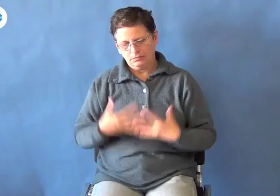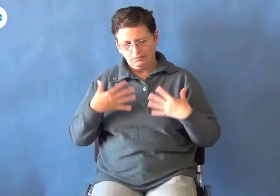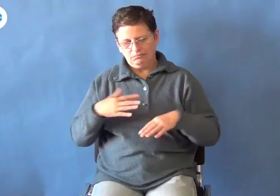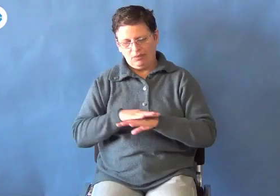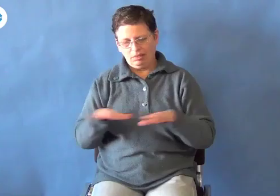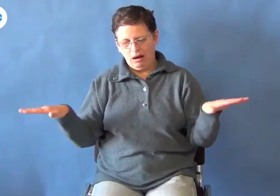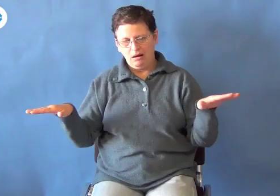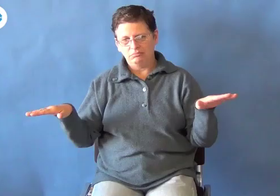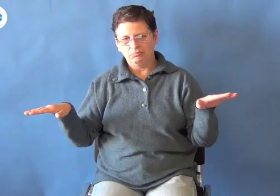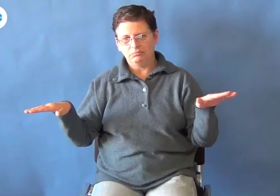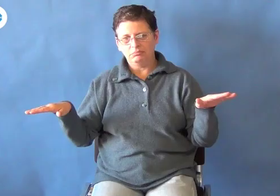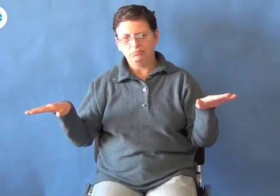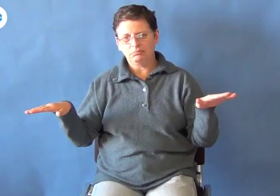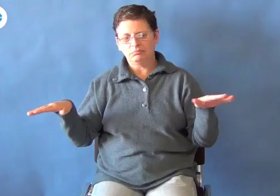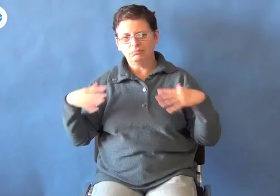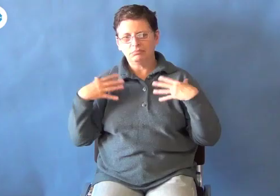Zakaz kąpieli.